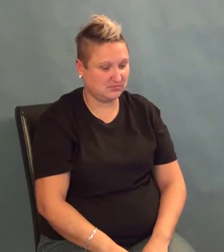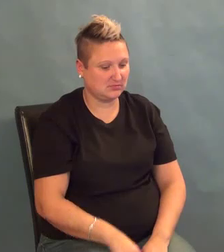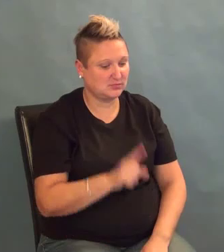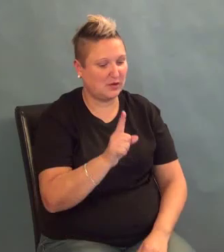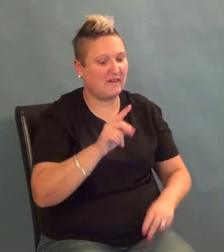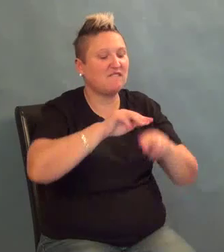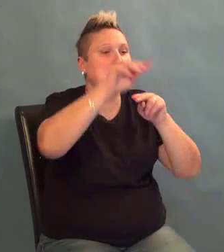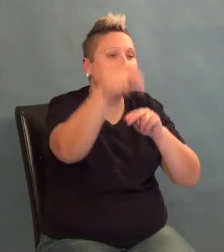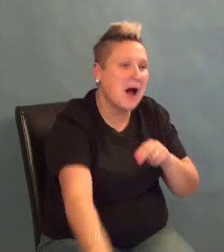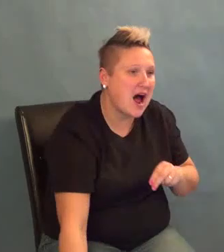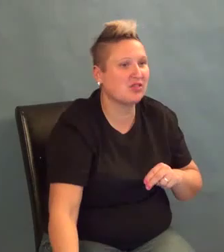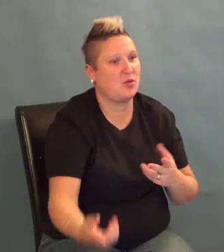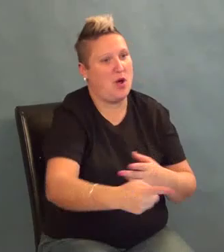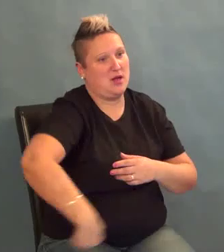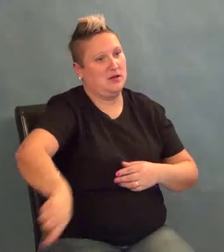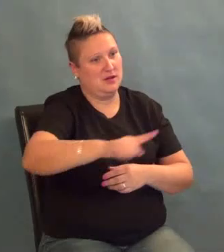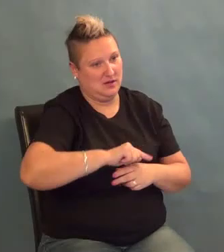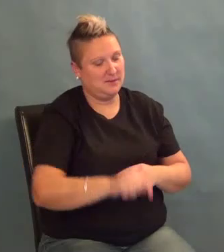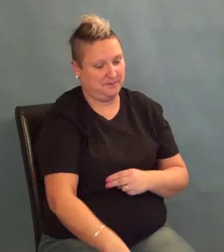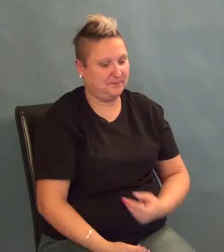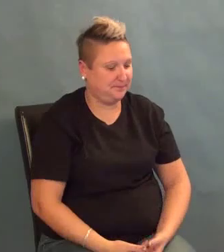Trzeba uważać, żeby nie wpaść w jakąś dziurę.